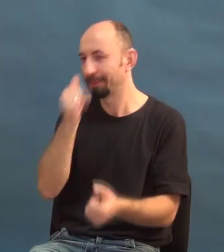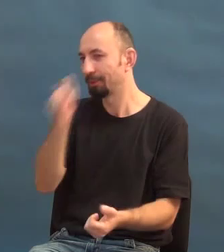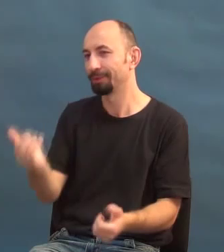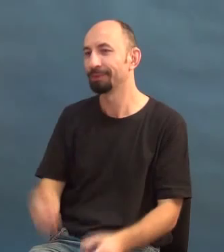Nie mogę.